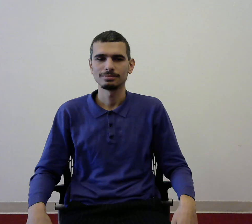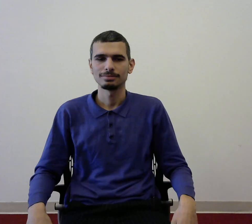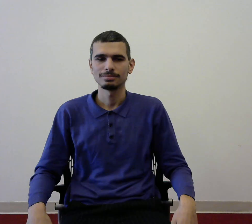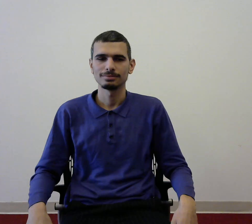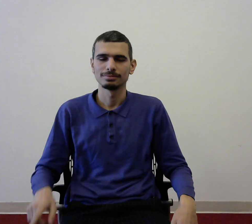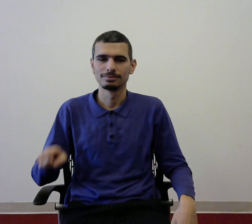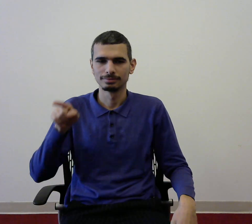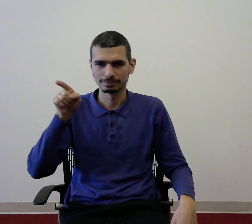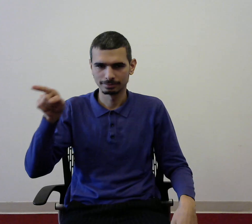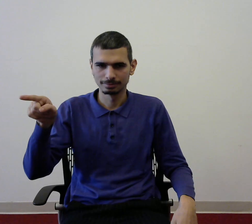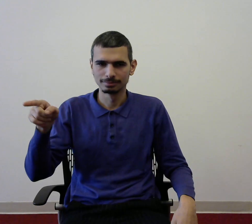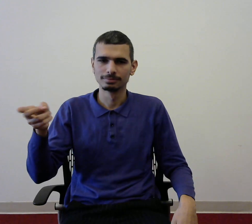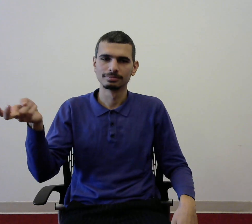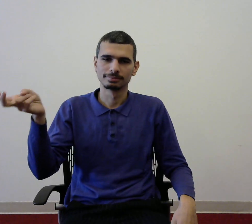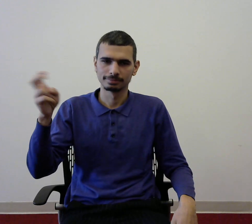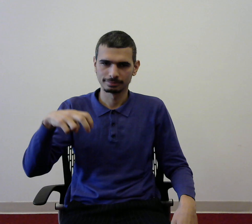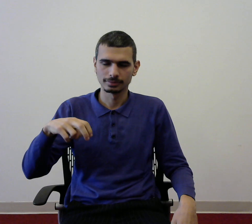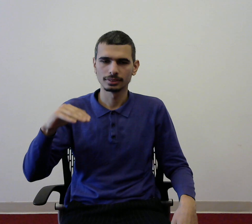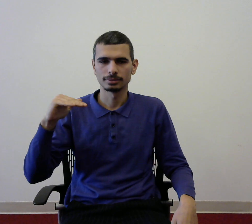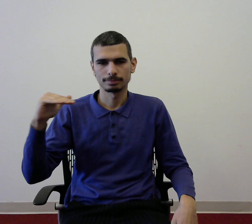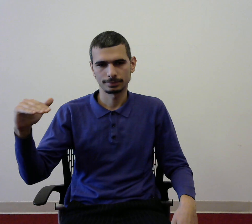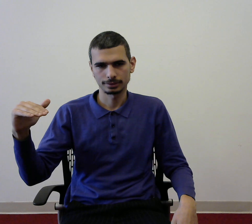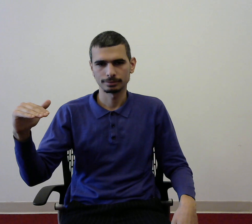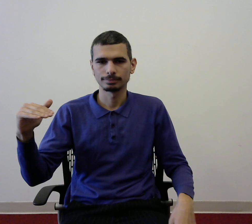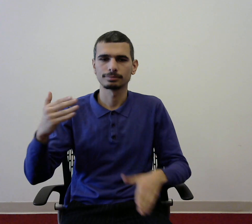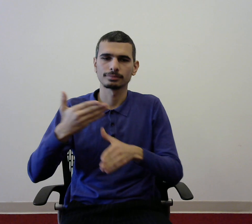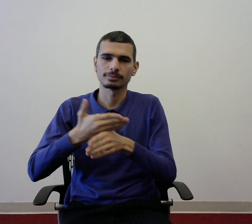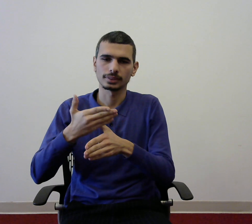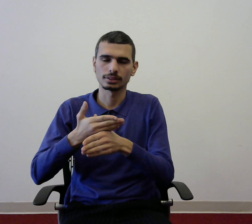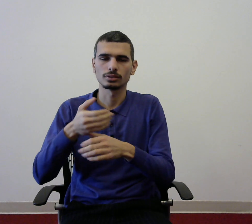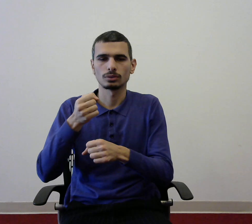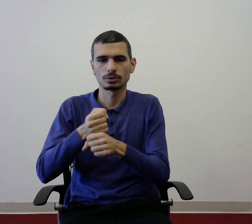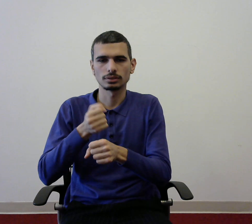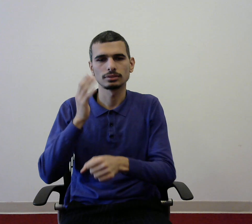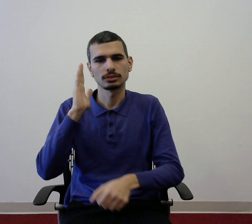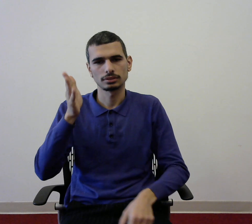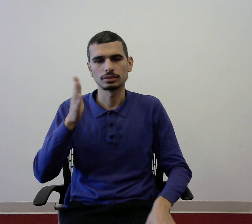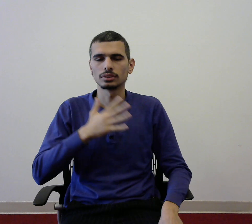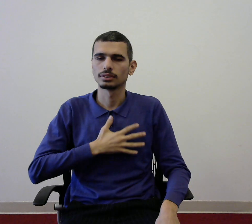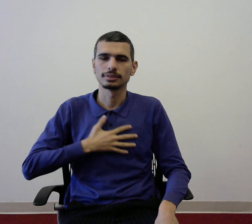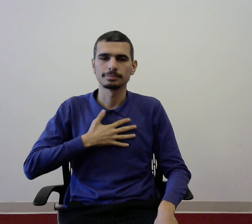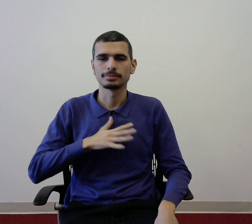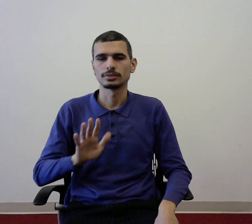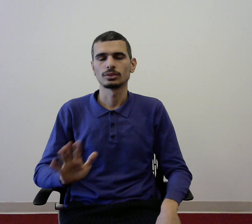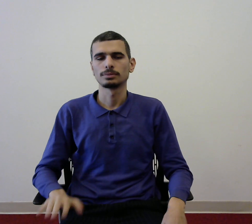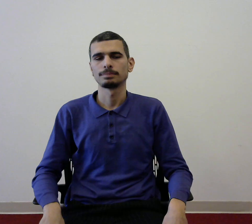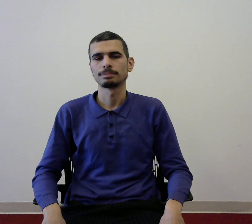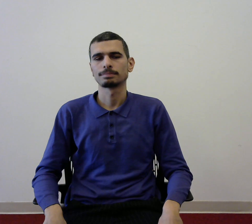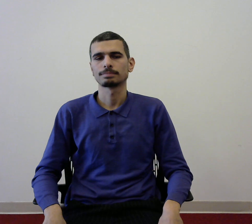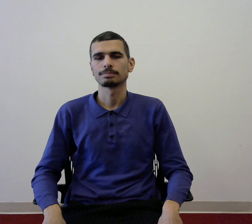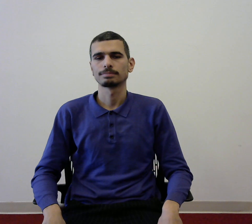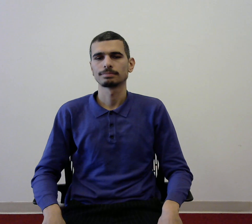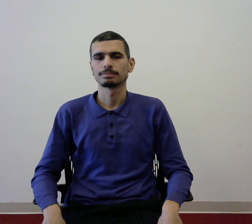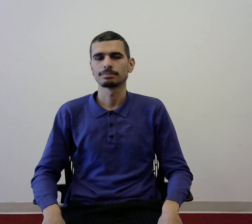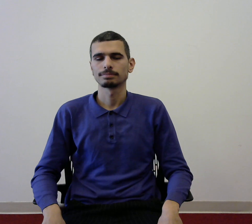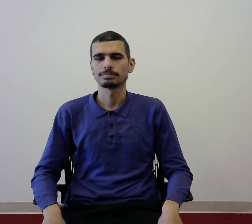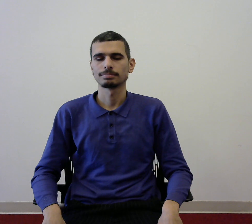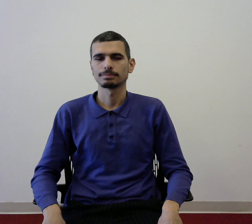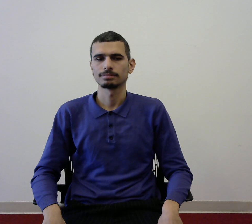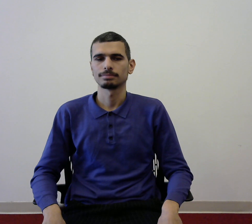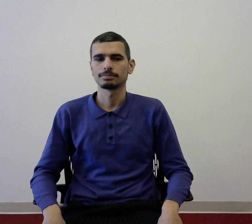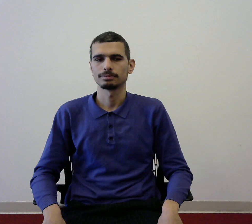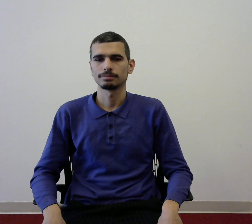O gəlib sizə kömək edəcək, narahat olmayın